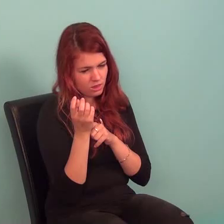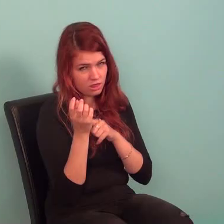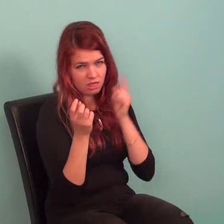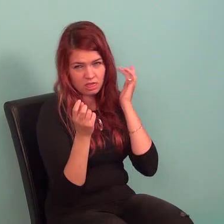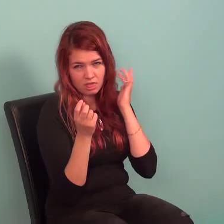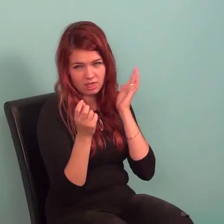Ten na górze o niczym nie wie.